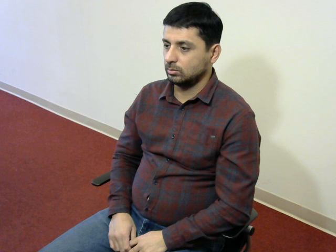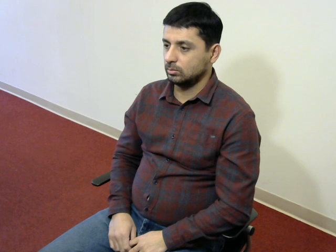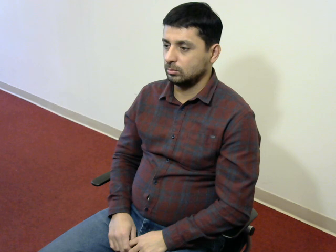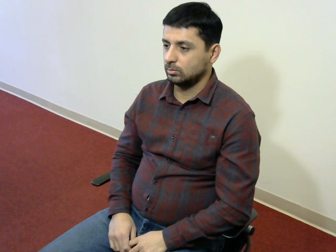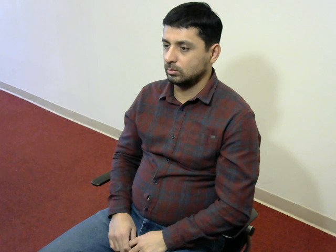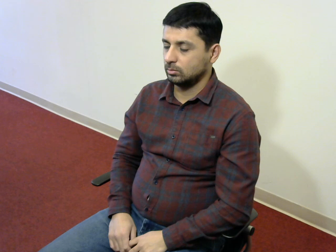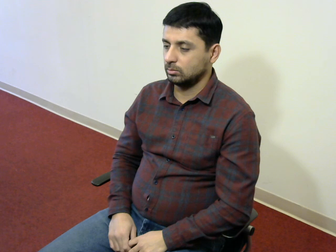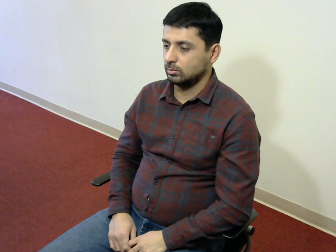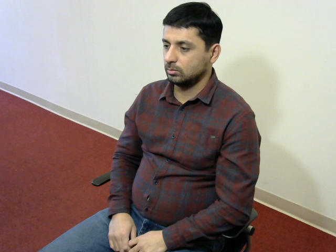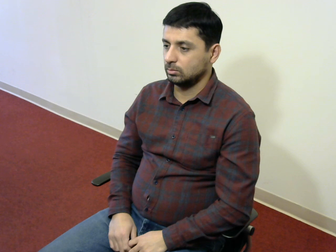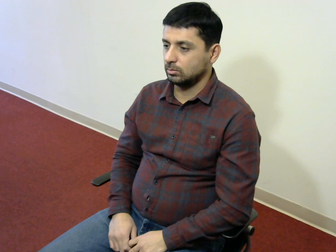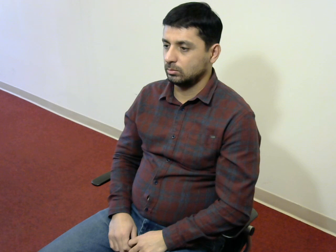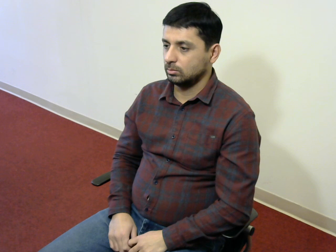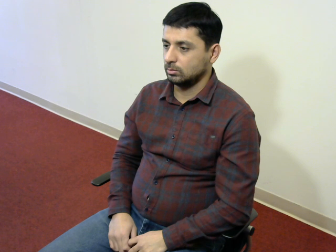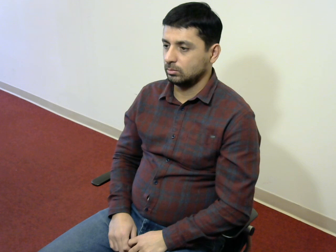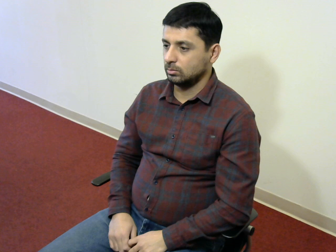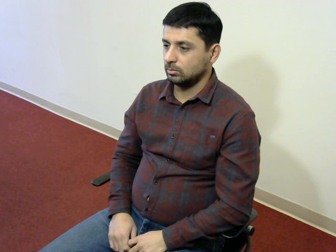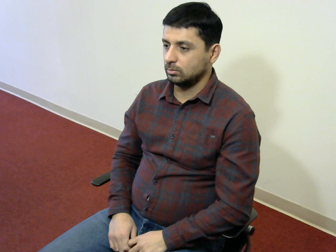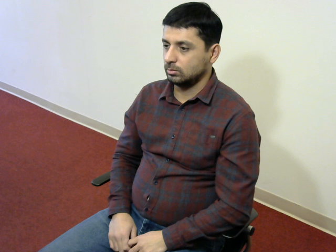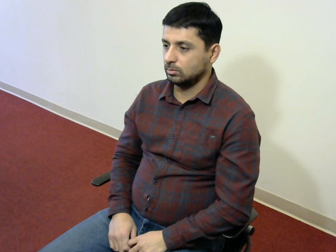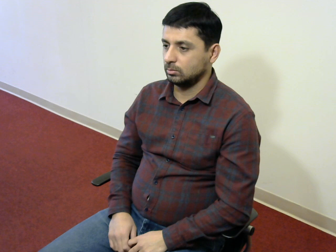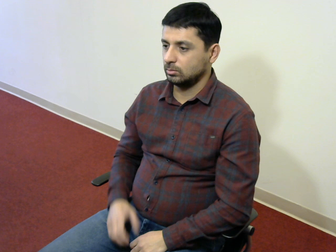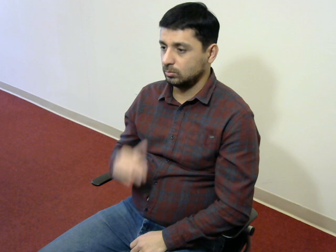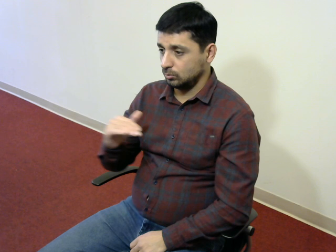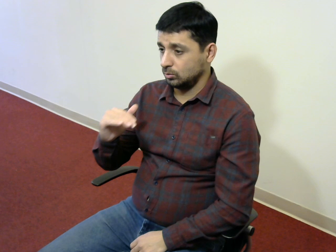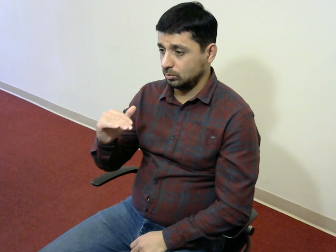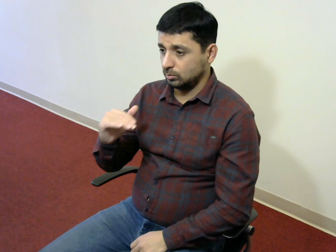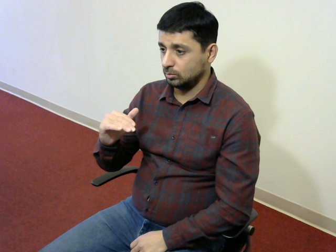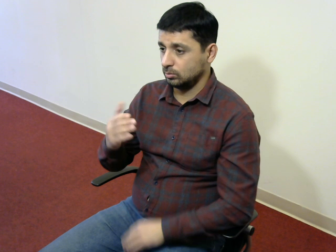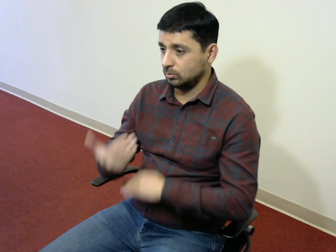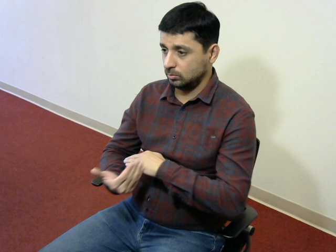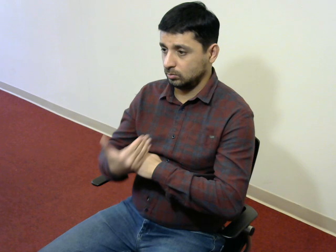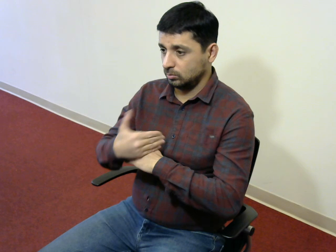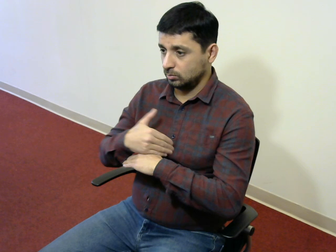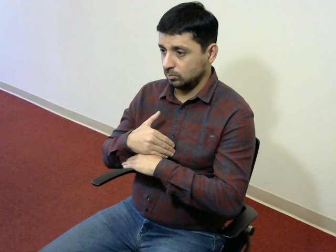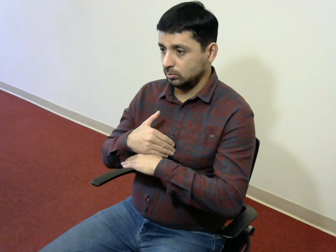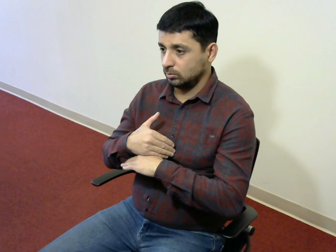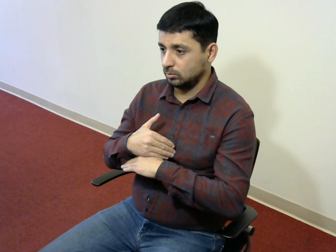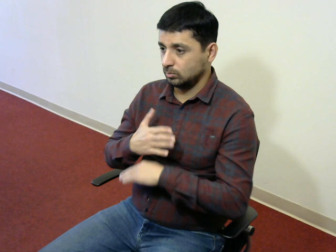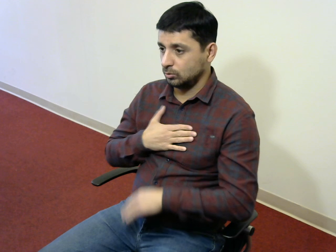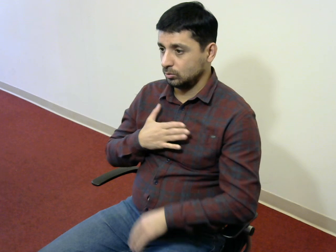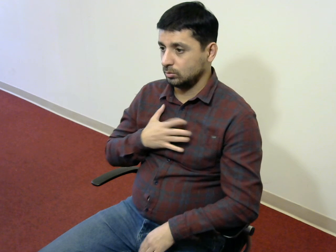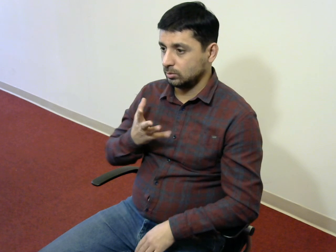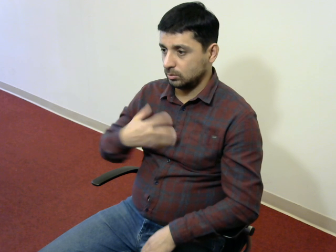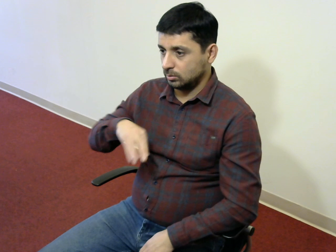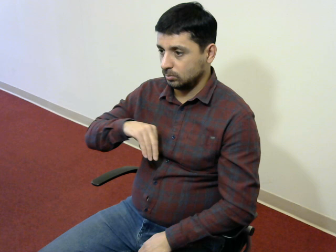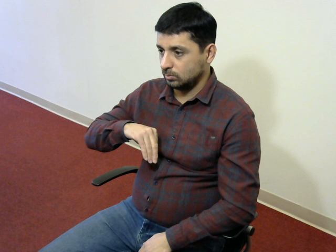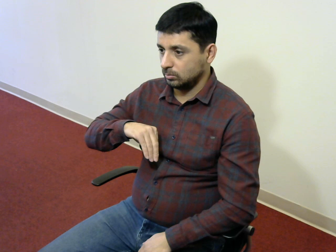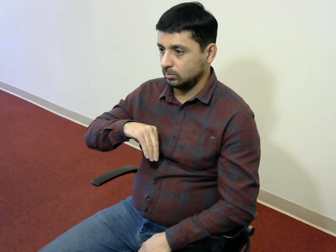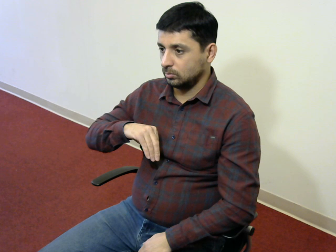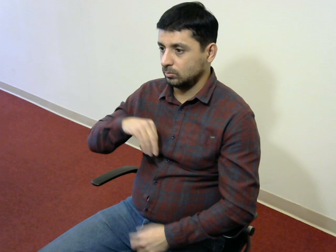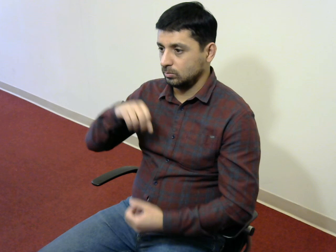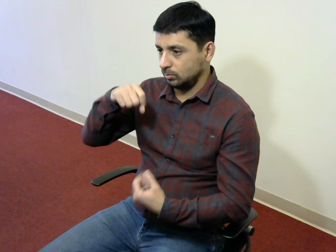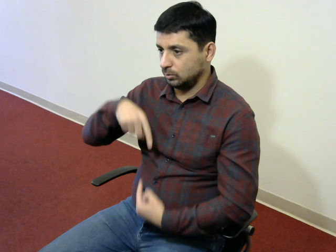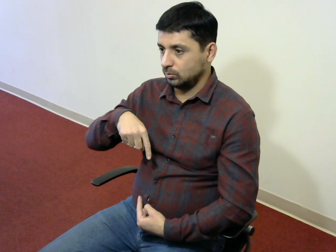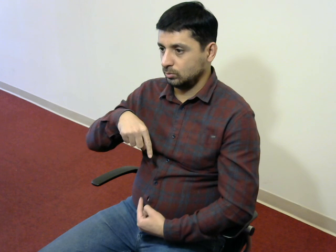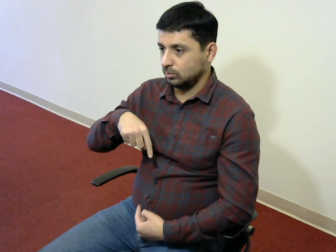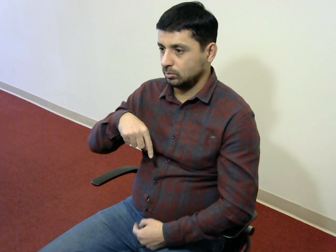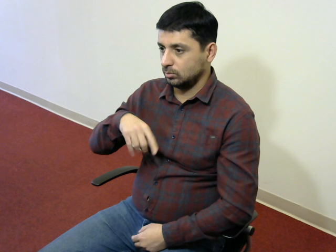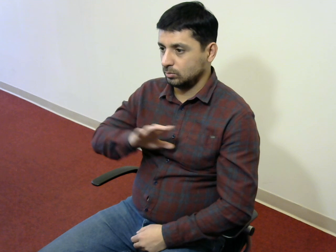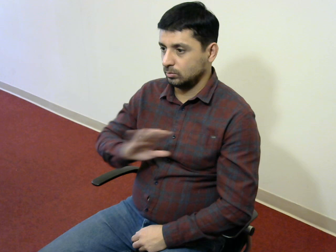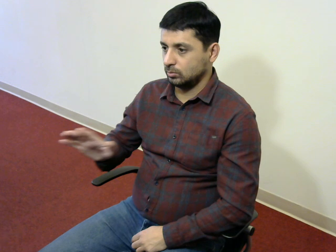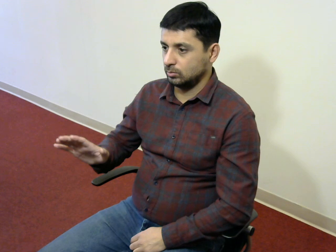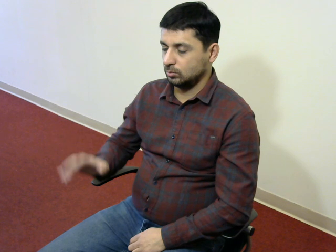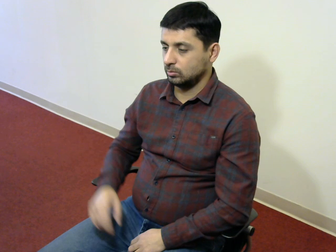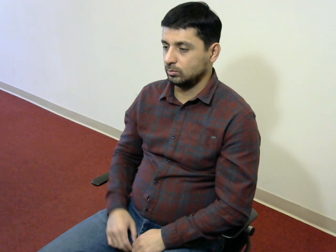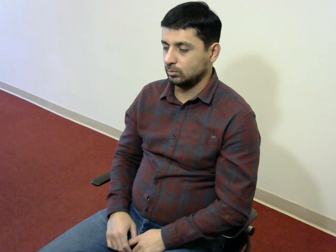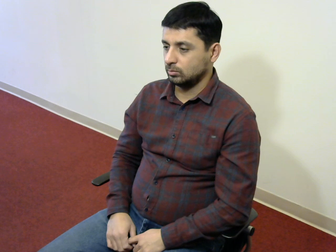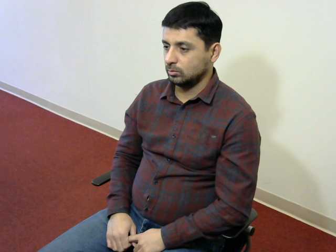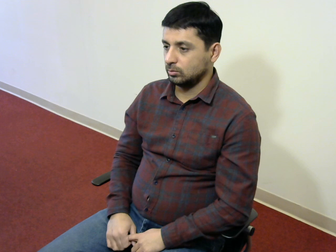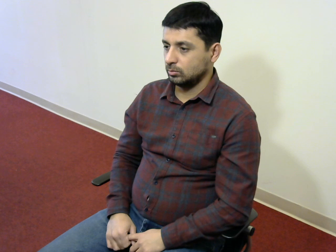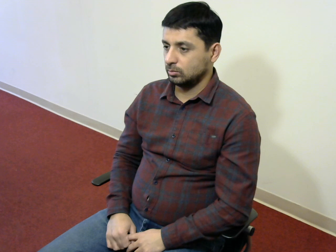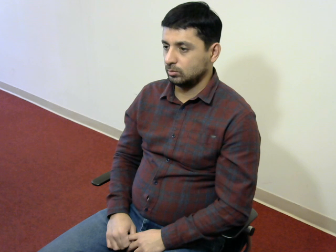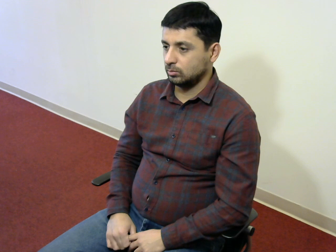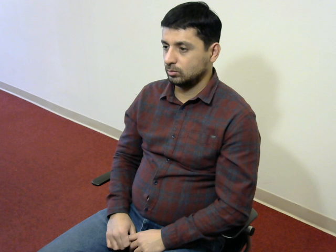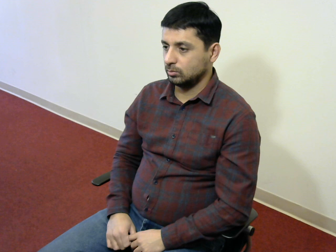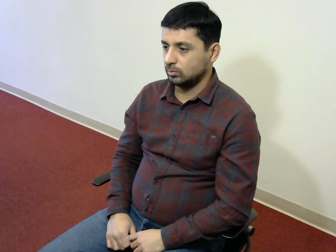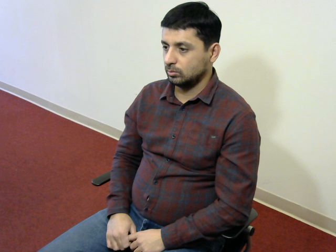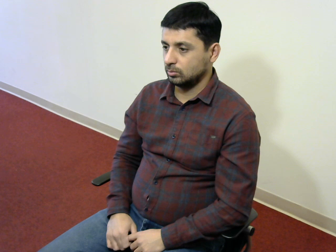Sizin müraciətiniz bizə uyğun deyildir